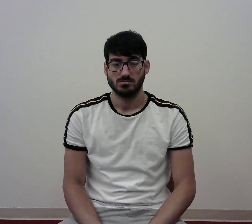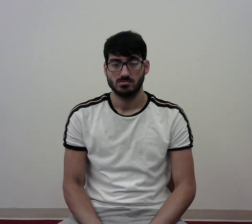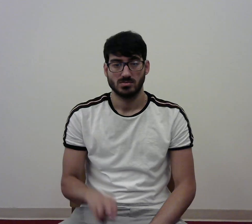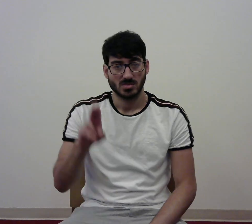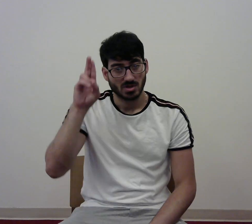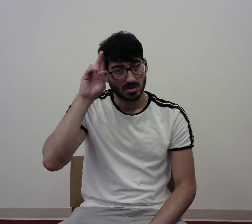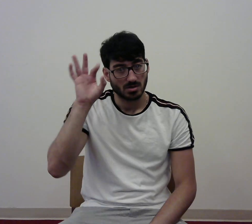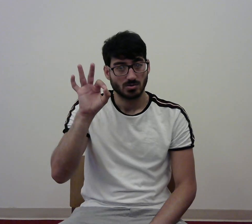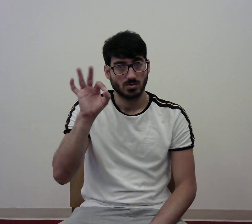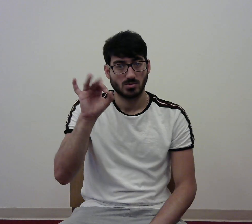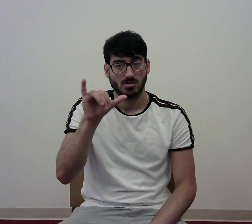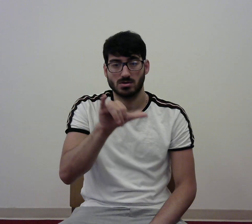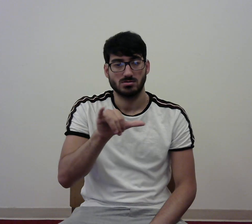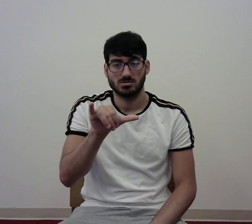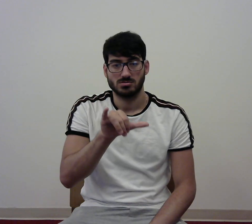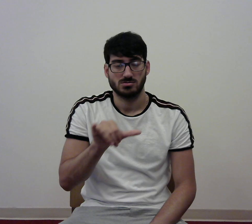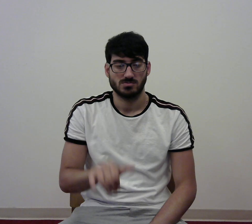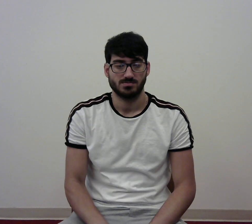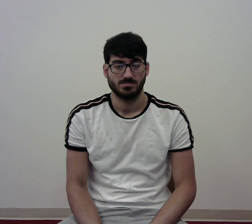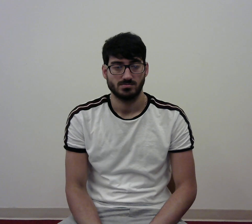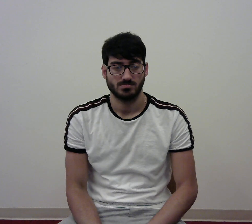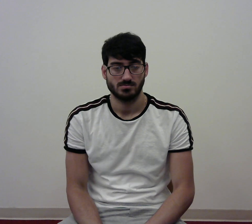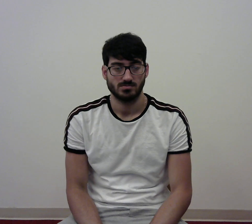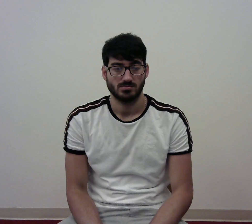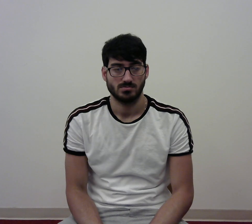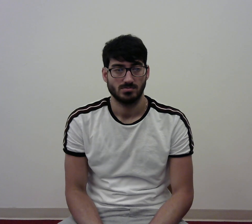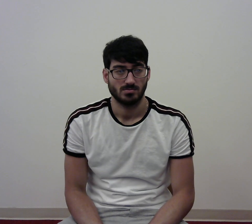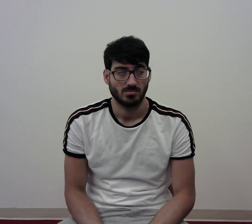Ayaqyolu hardadır?